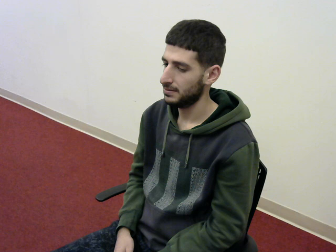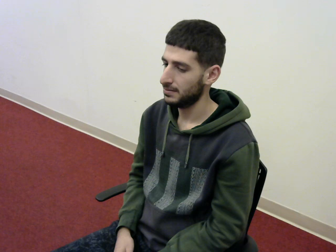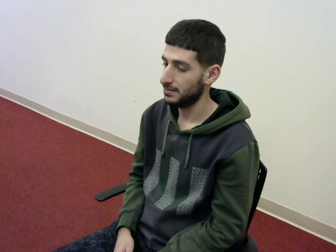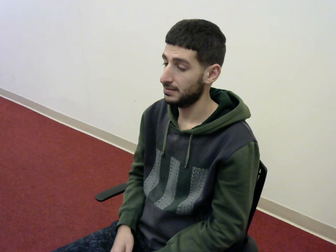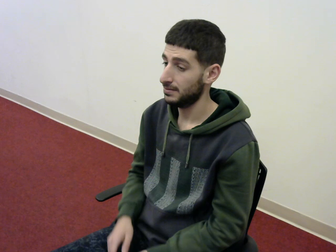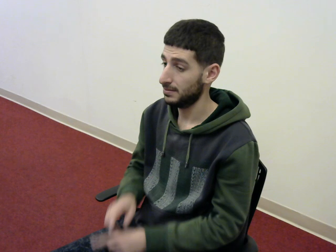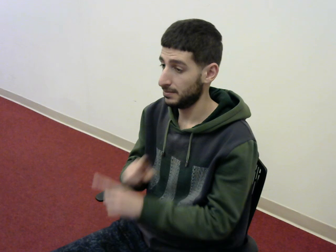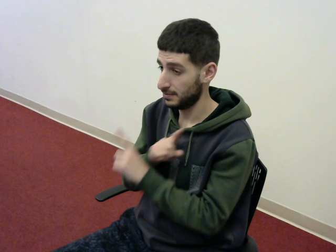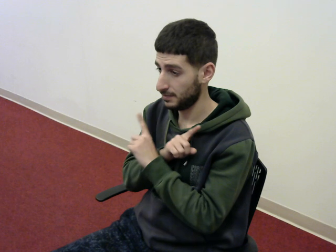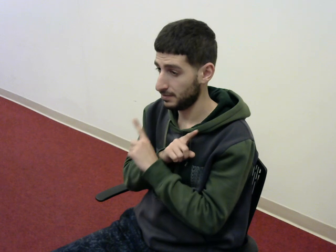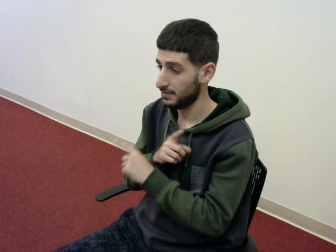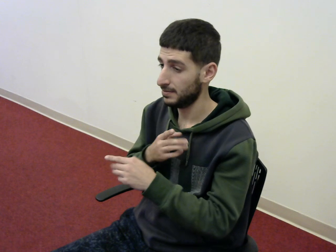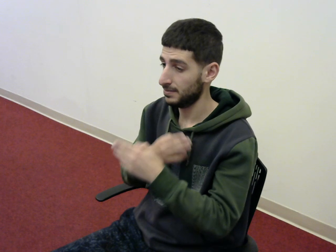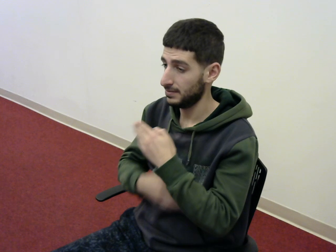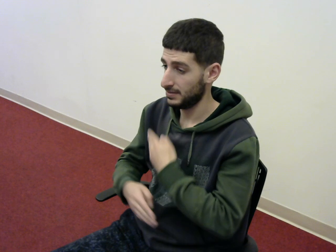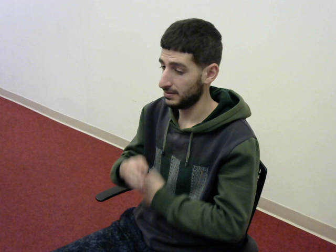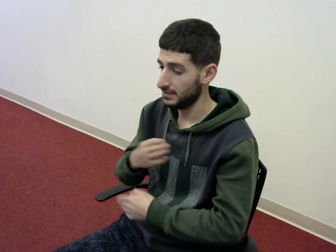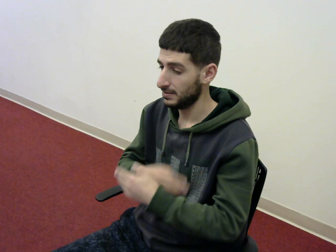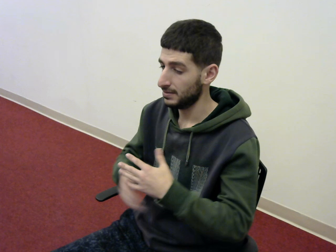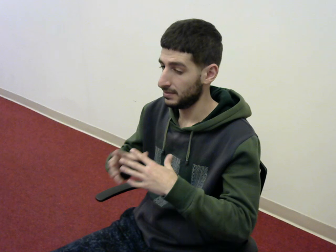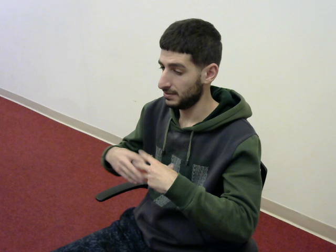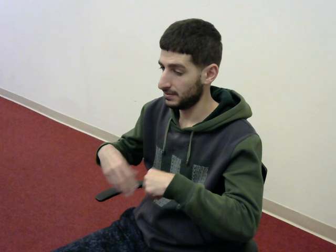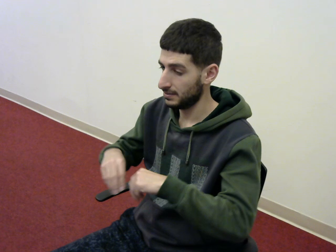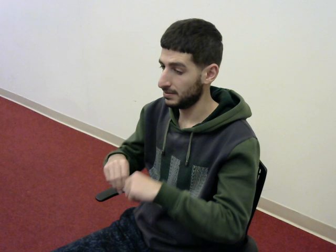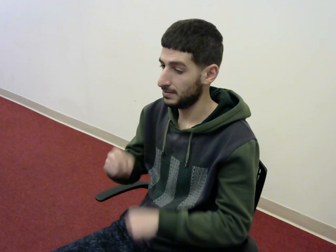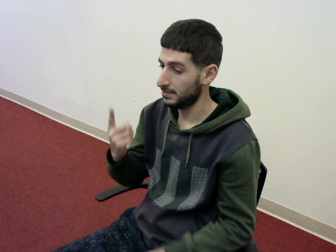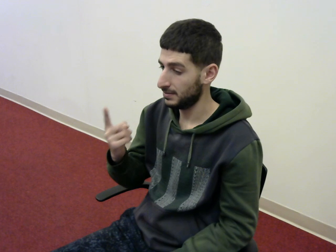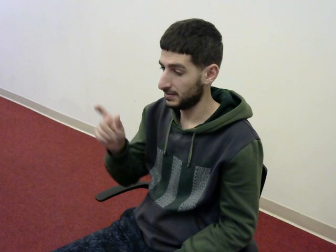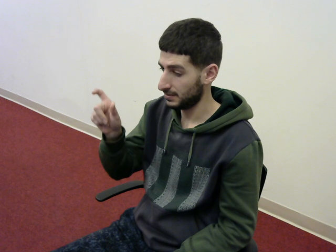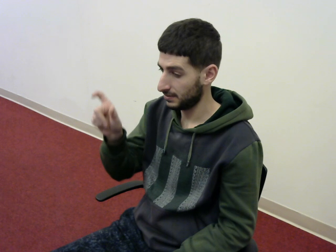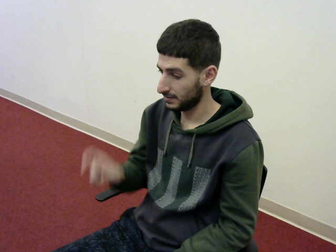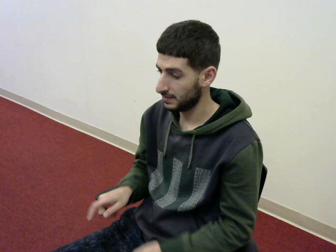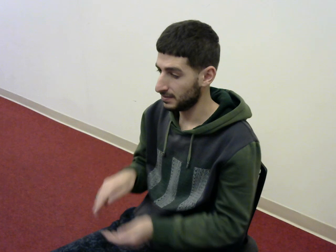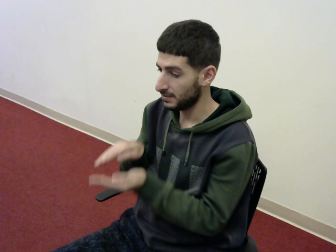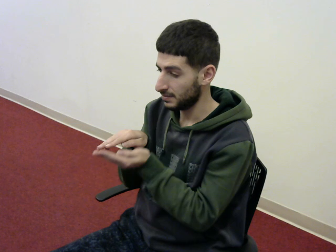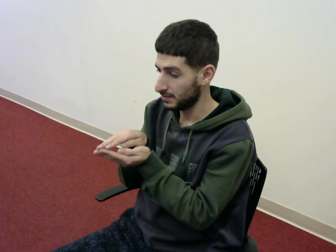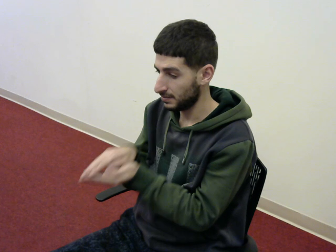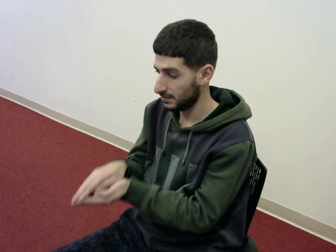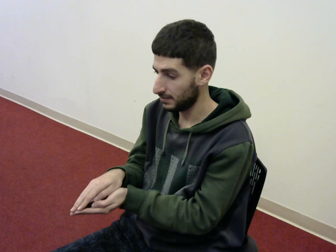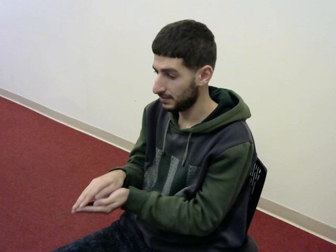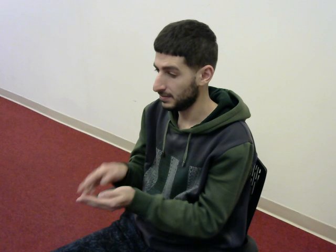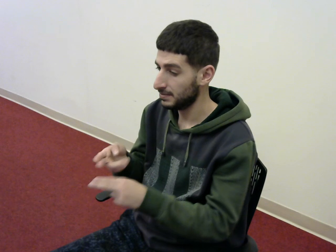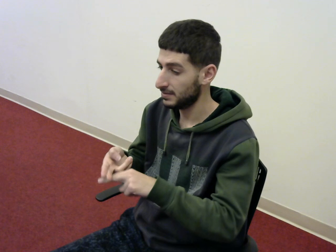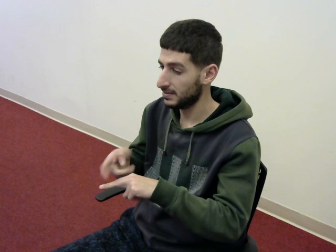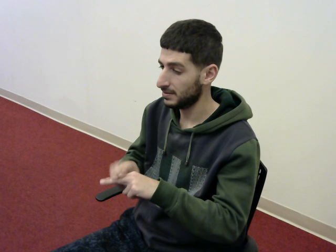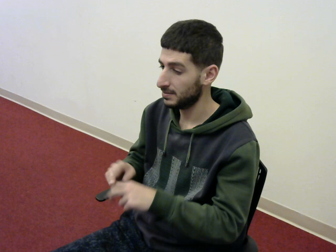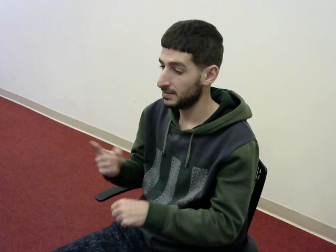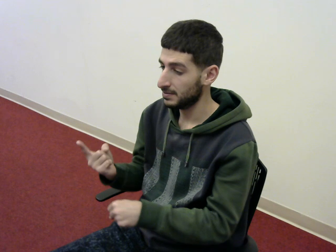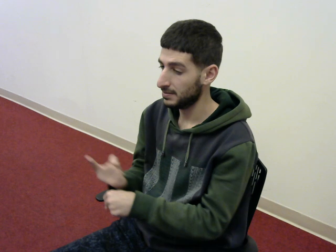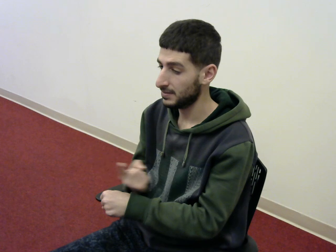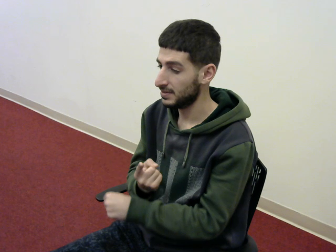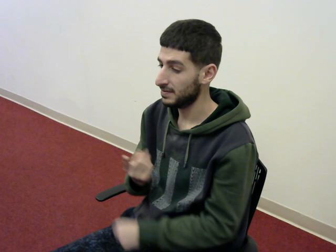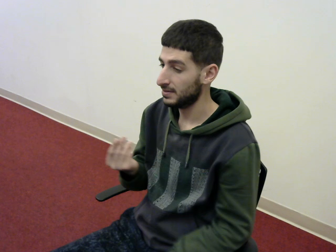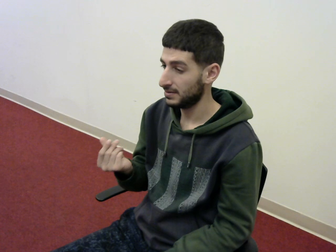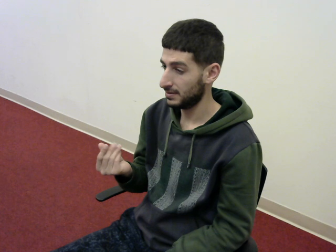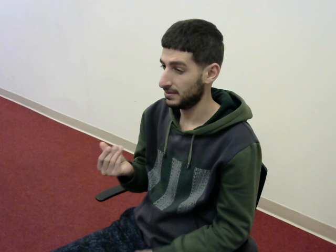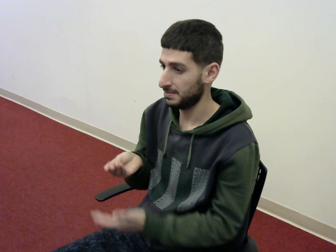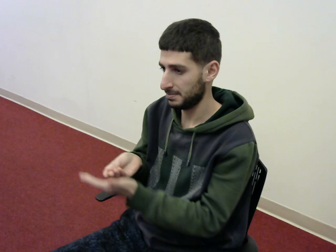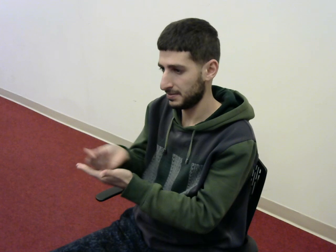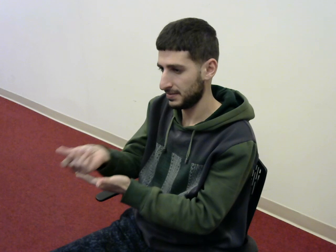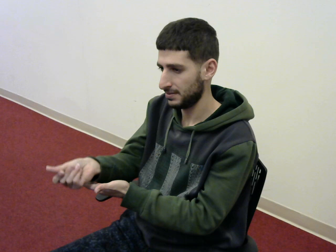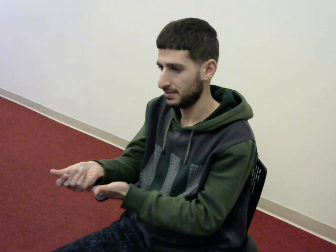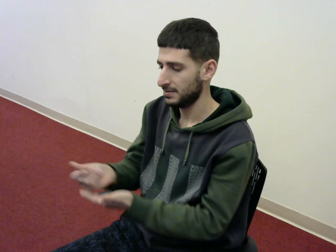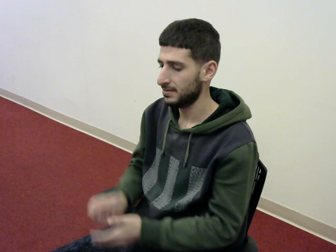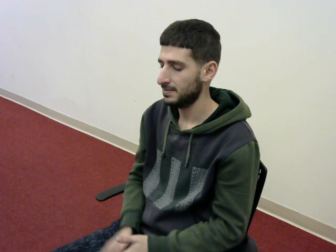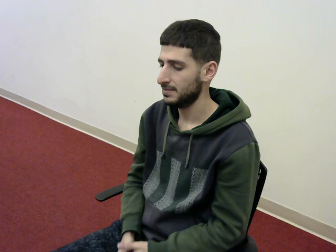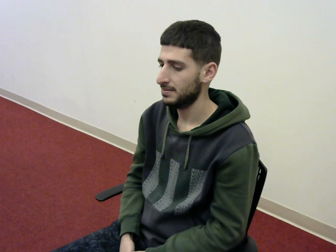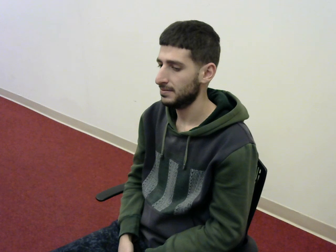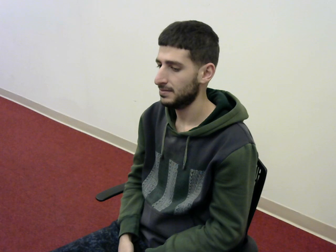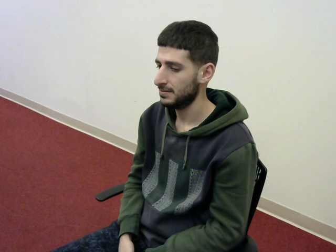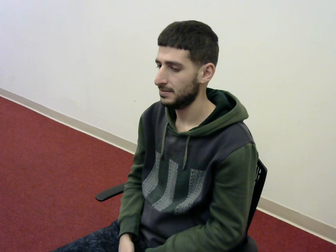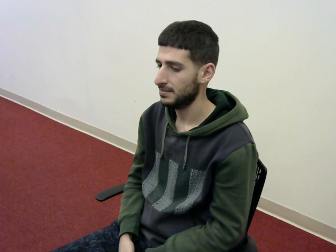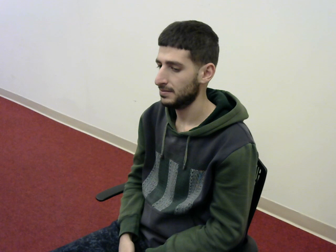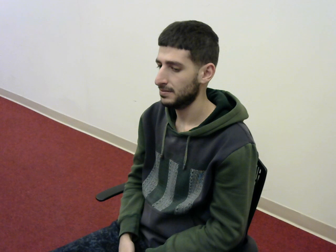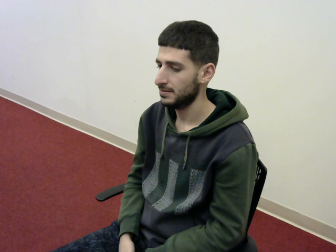Vəfat edən əlilin ailəsindən bir şəxsə dəfn üçün birdəfəlik müavinət ödənilir